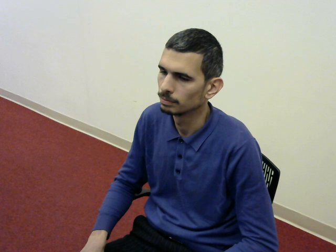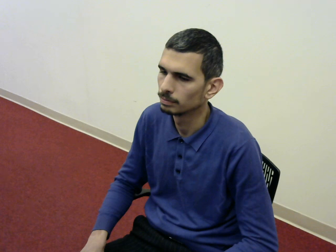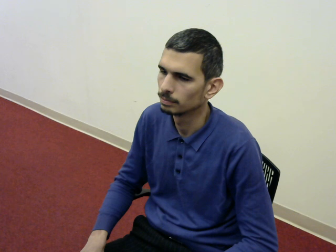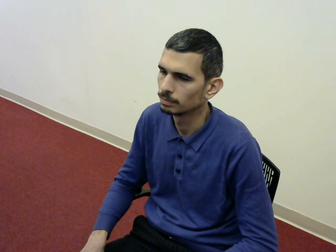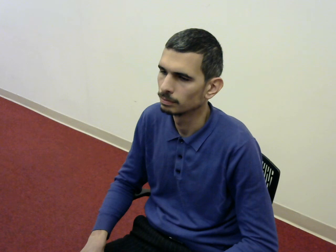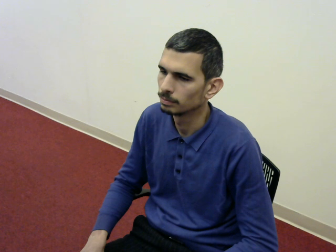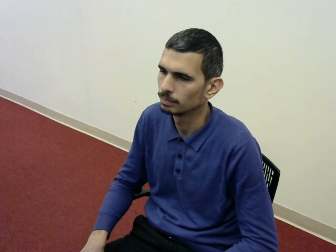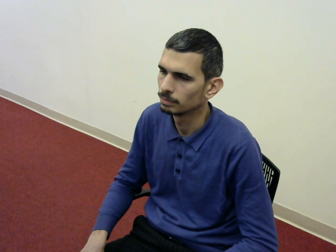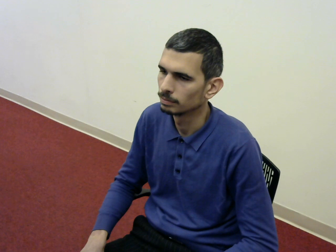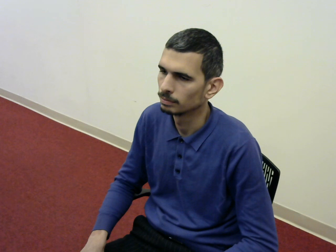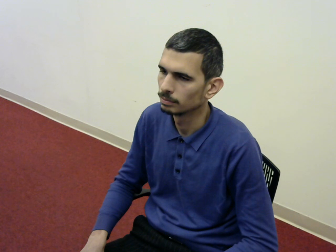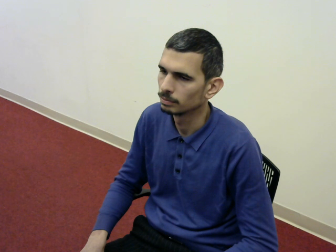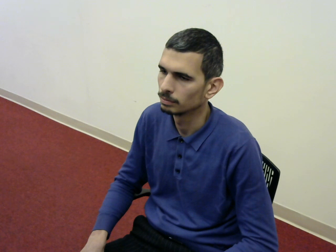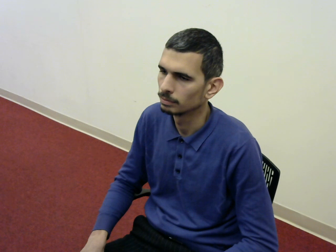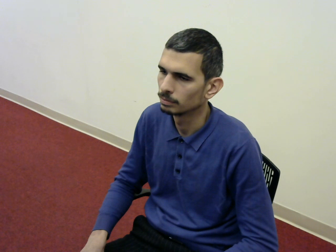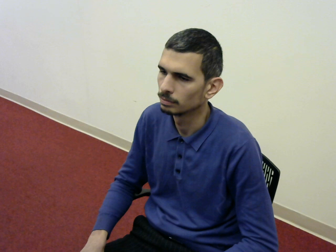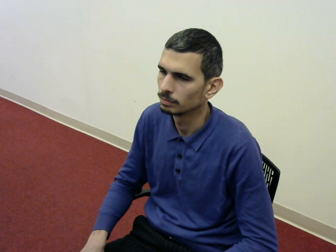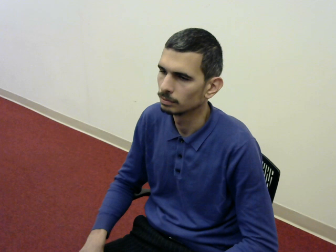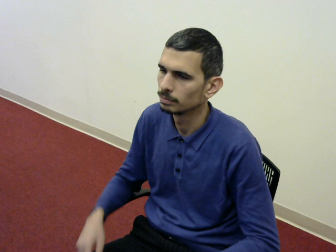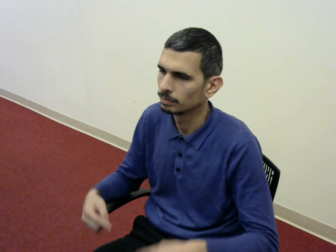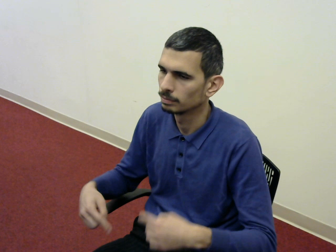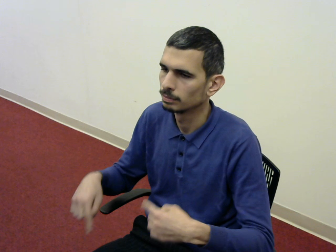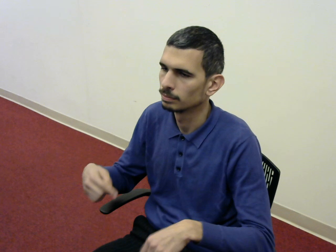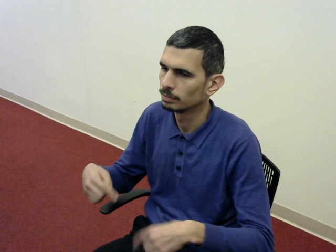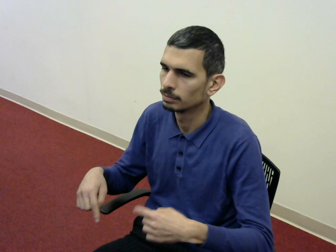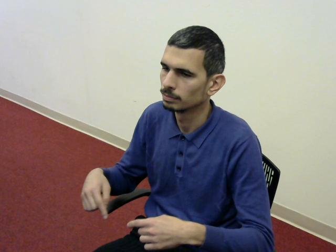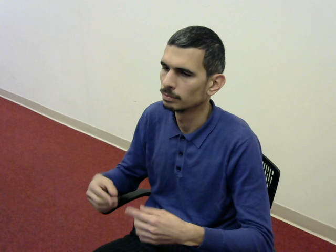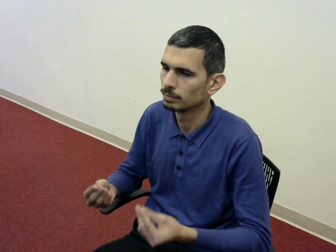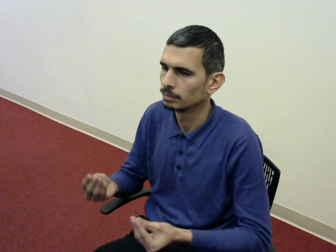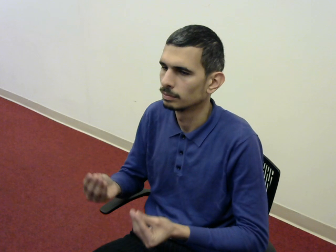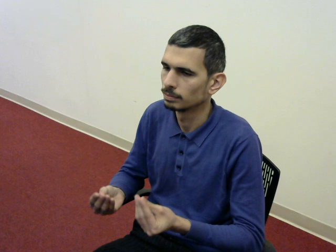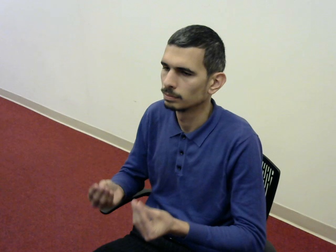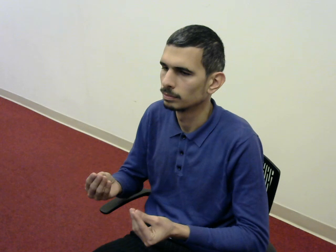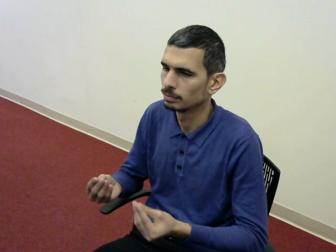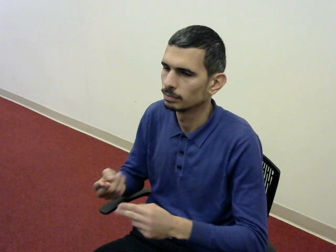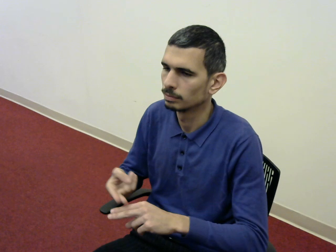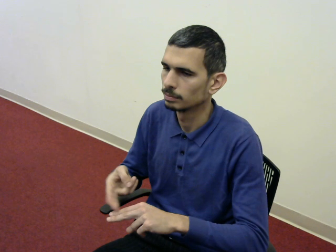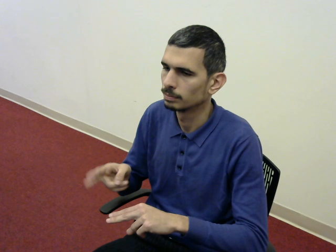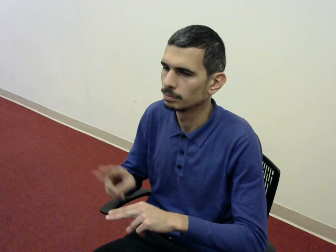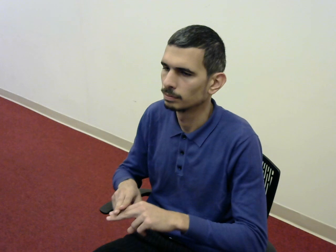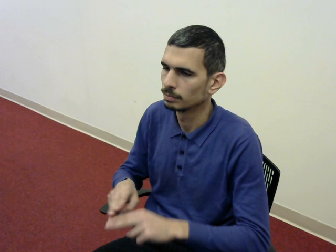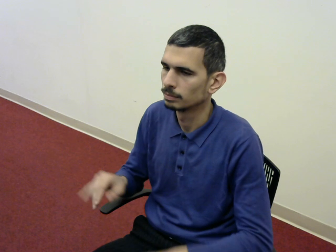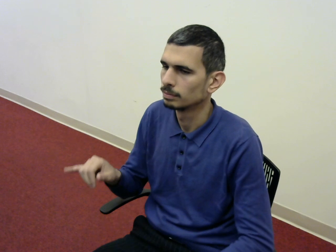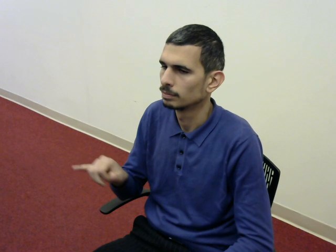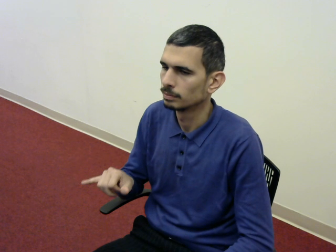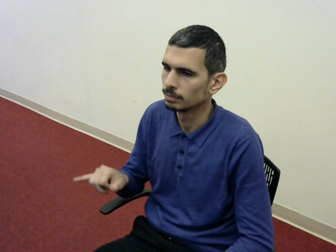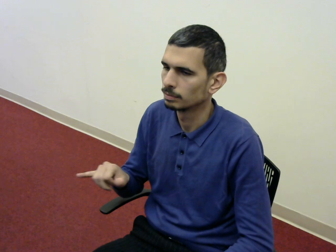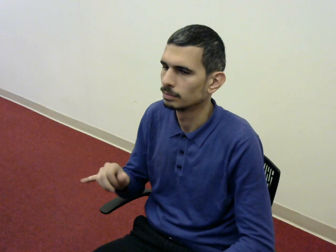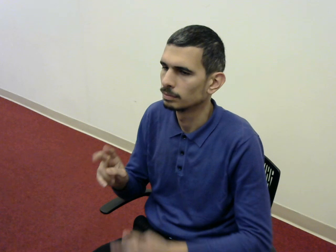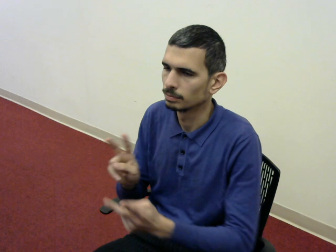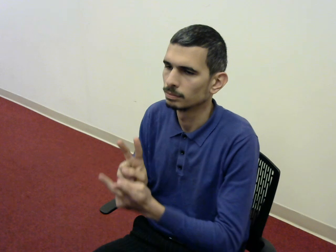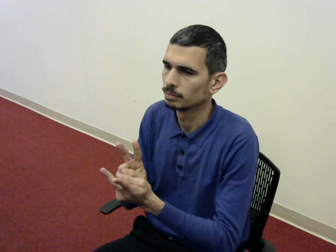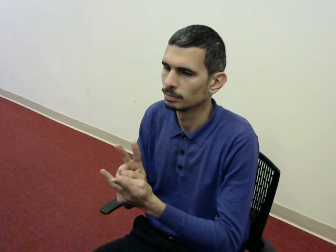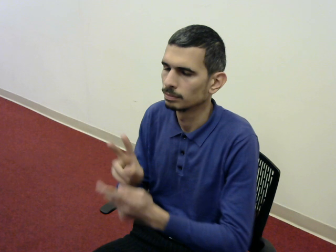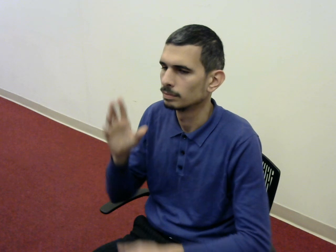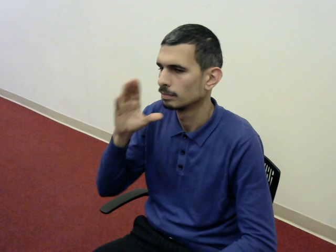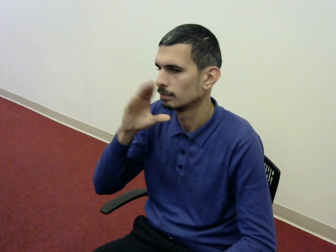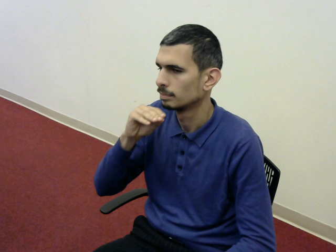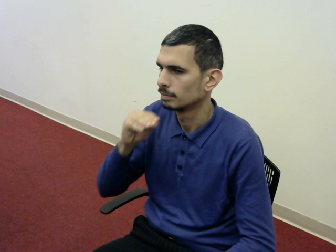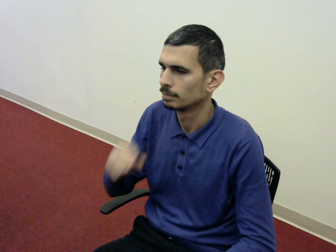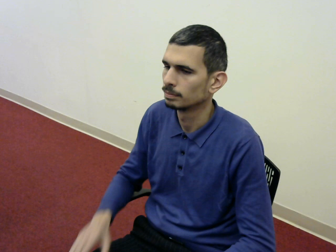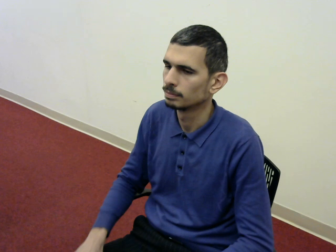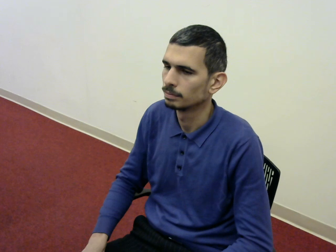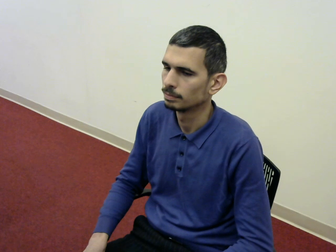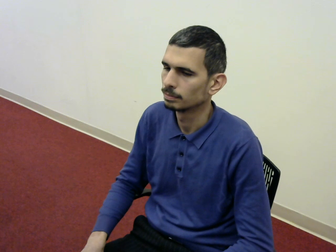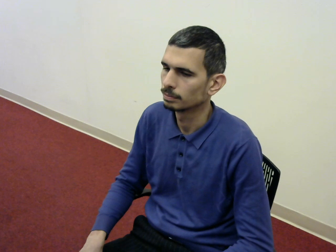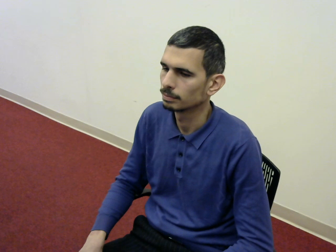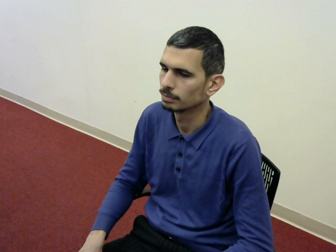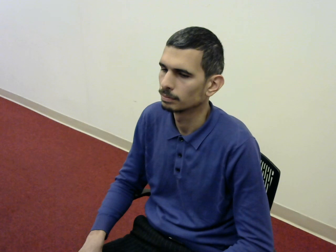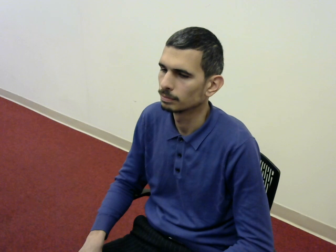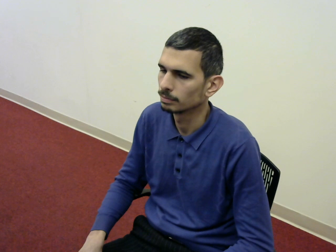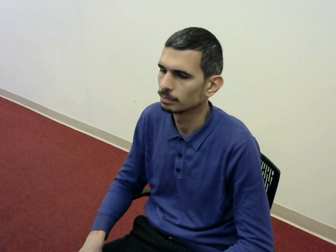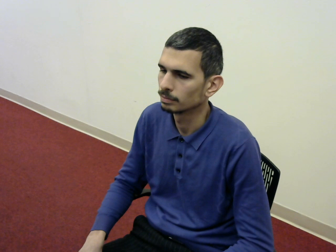Futbol oynamaq üçün harda görüşə bilərik?